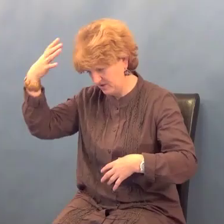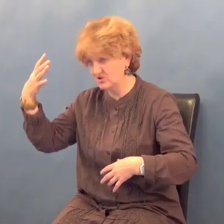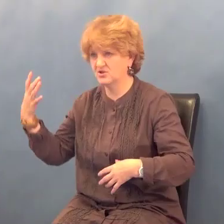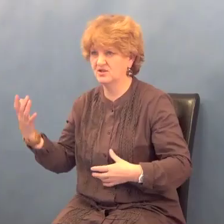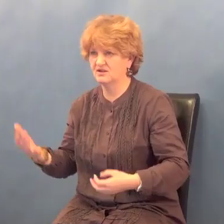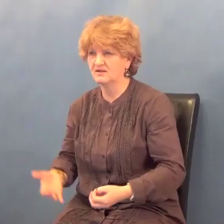Nie wiem.